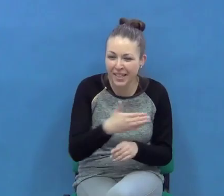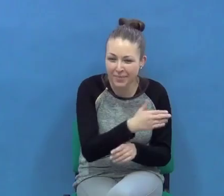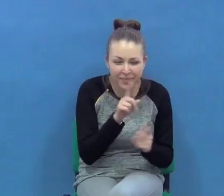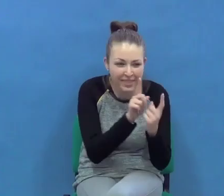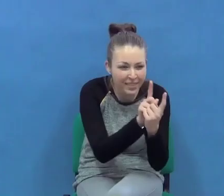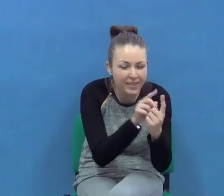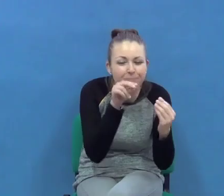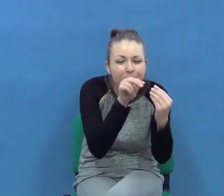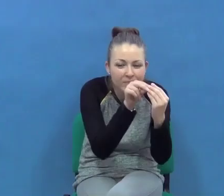Podszedł blisko, aż zetknęli się pyszczkami.